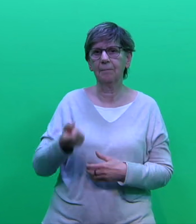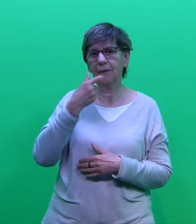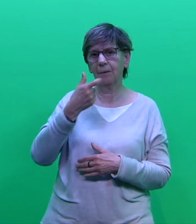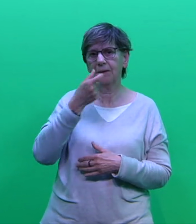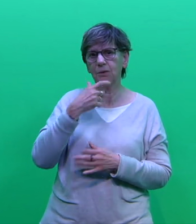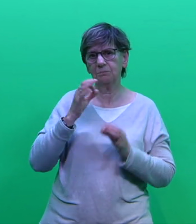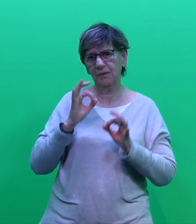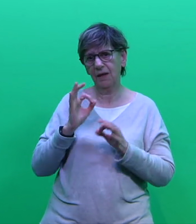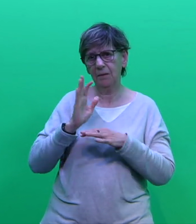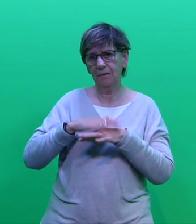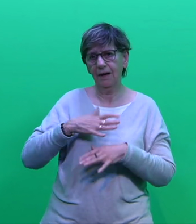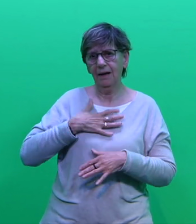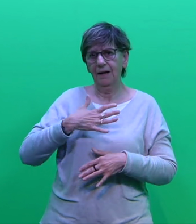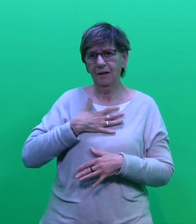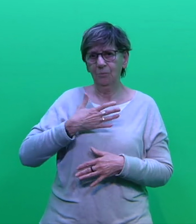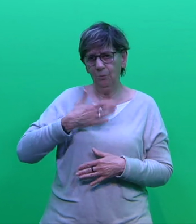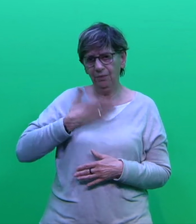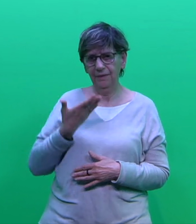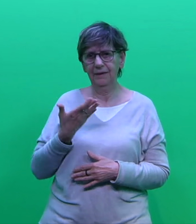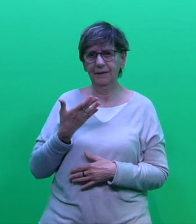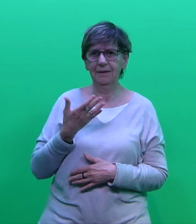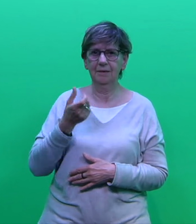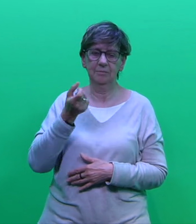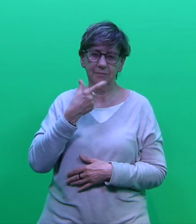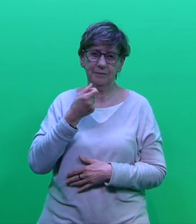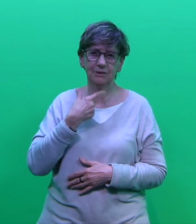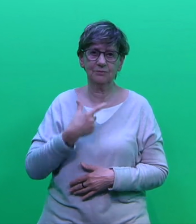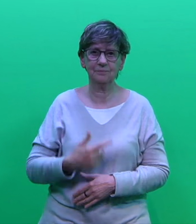Prenc pastilles específiques per a poder respirar.